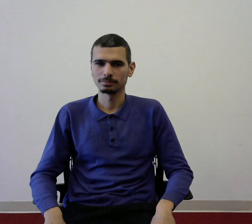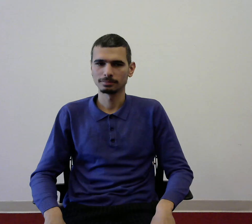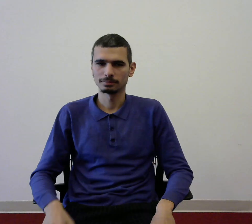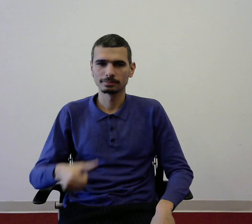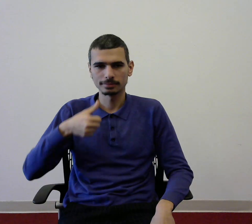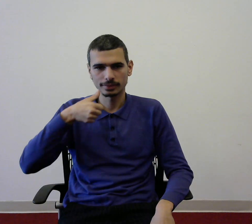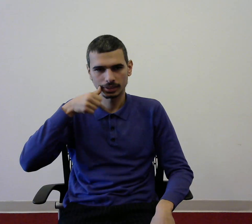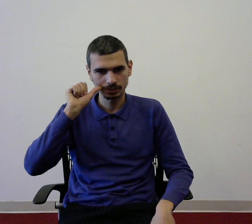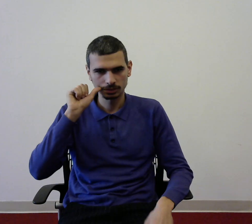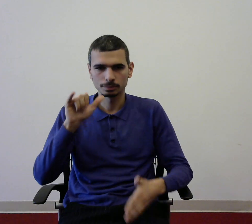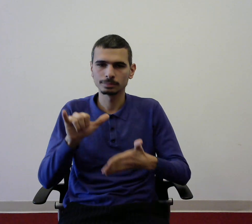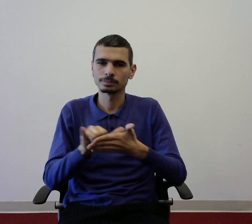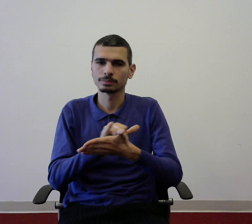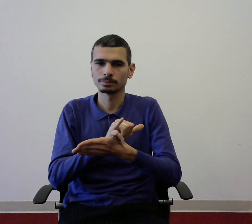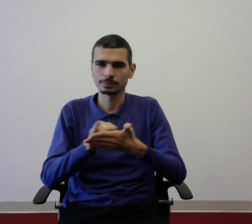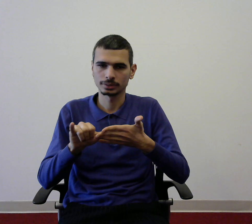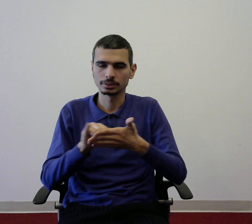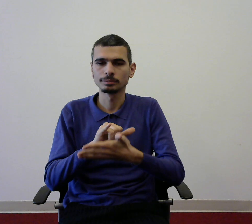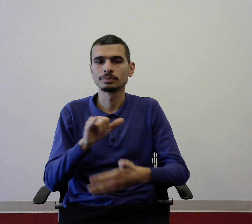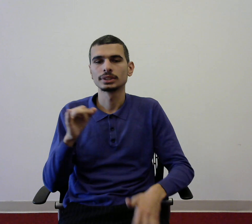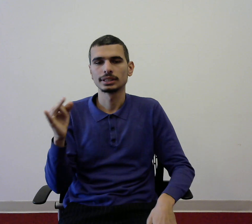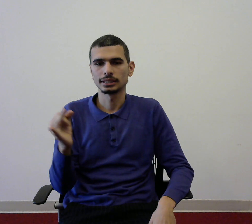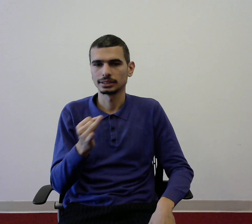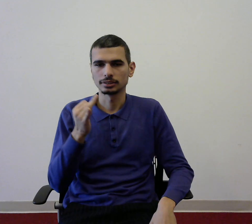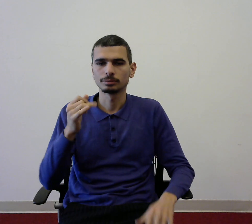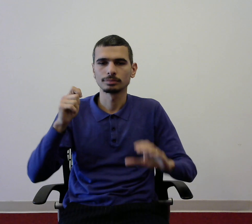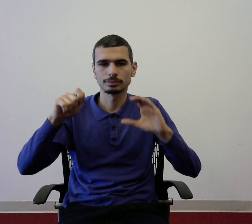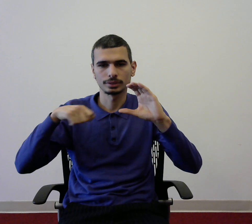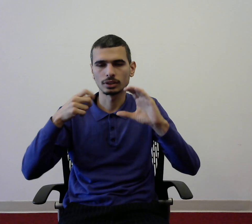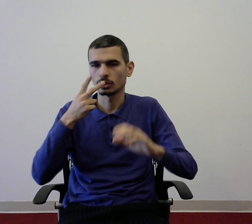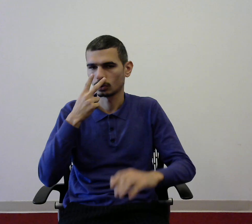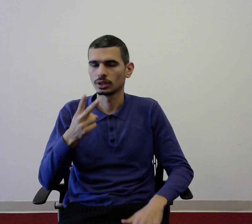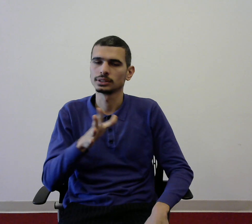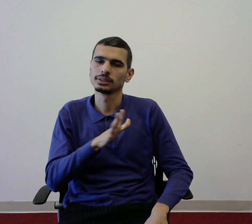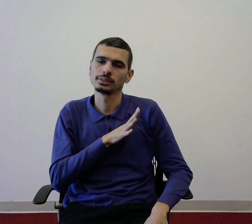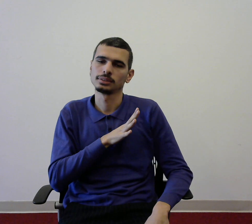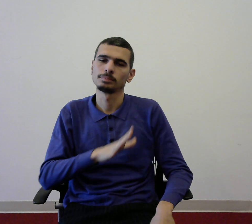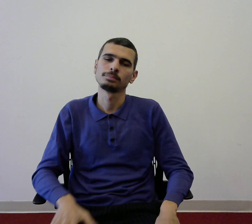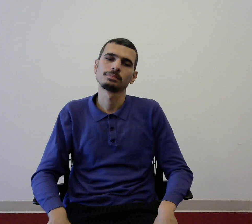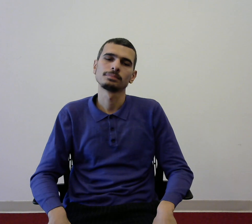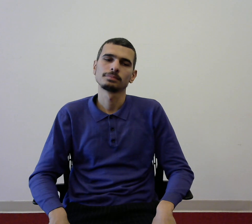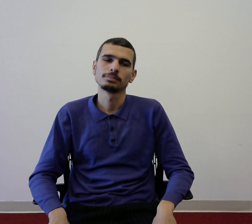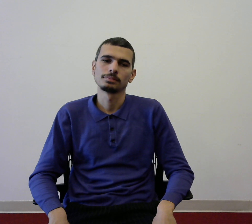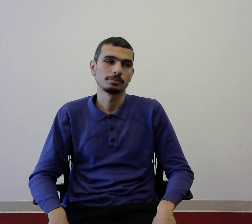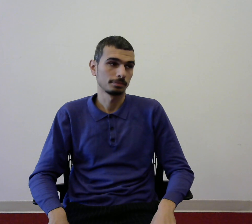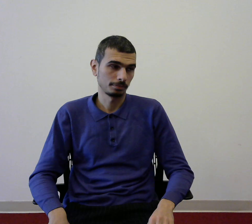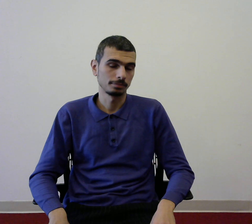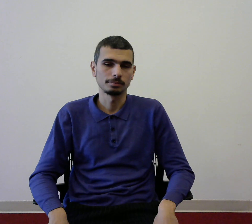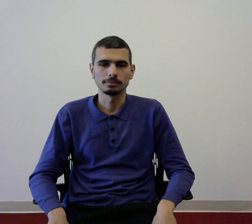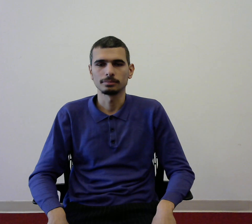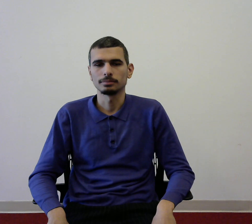Dünən YouTube da maraqlı videoya baxmışam